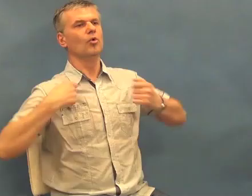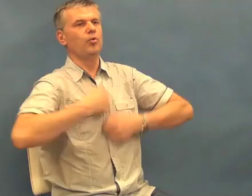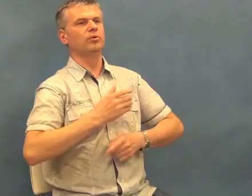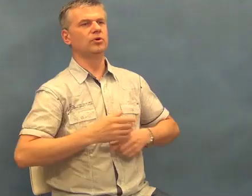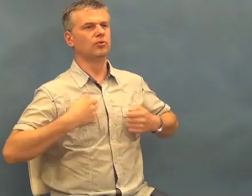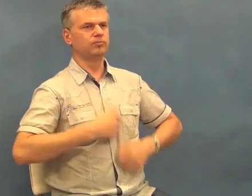Tylko w ubraniu.